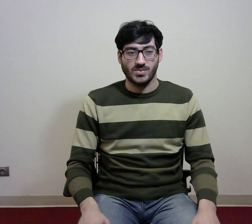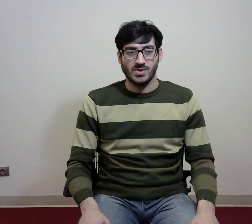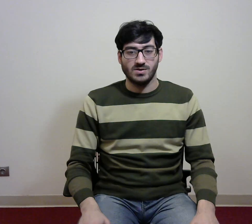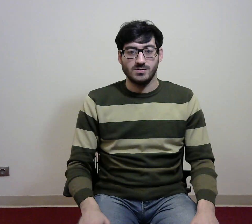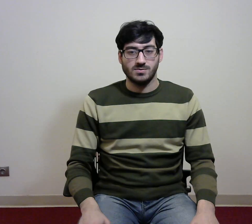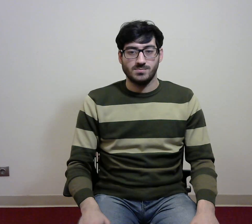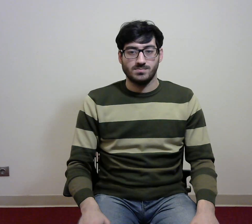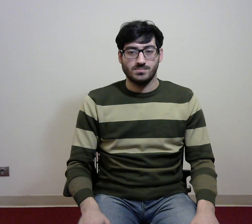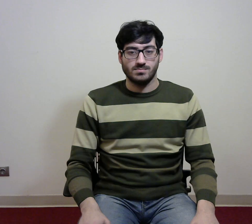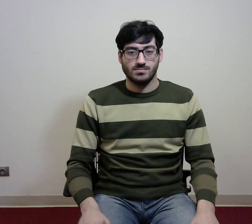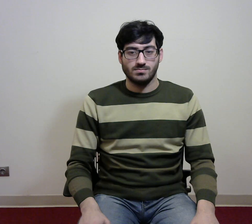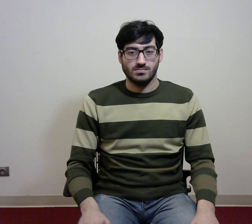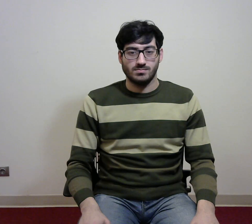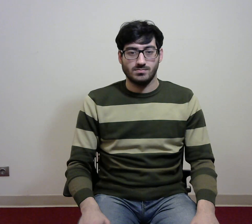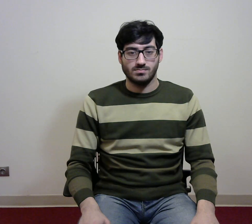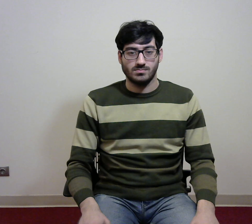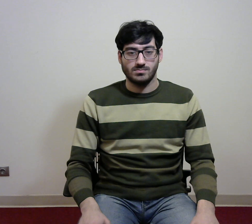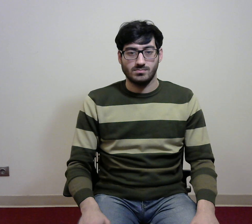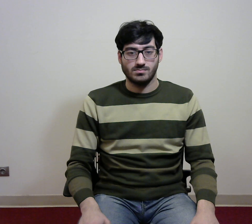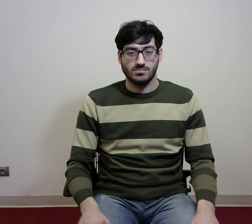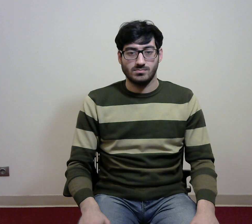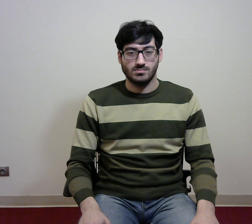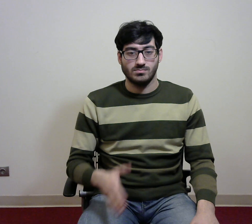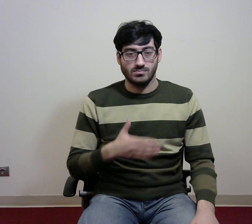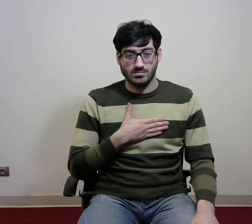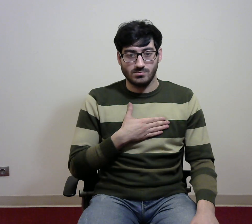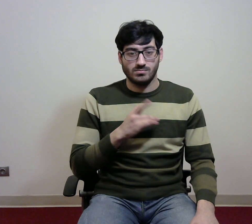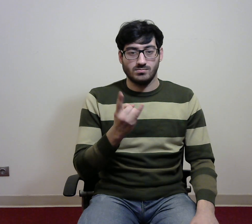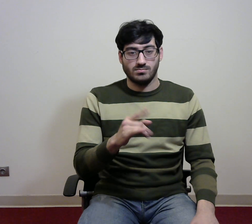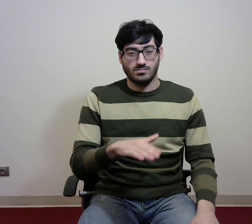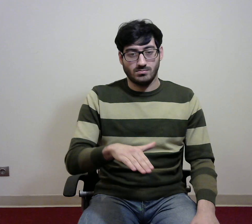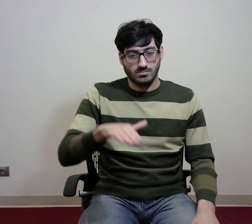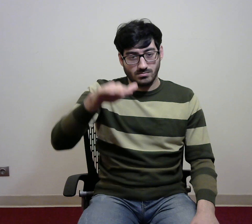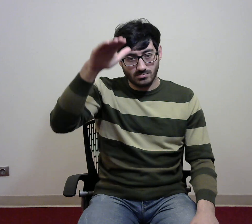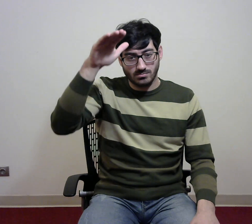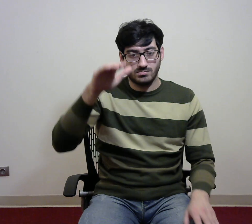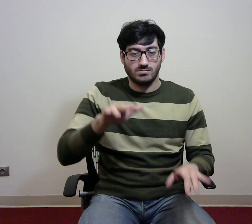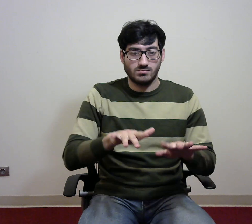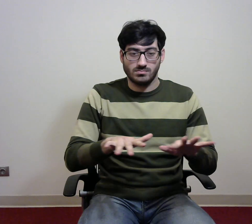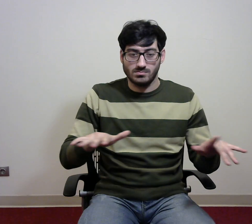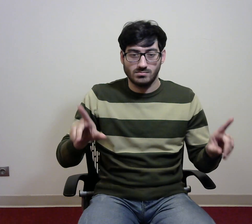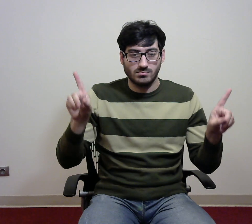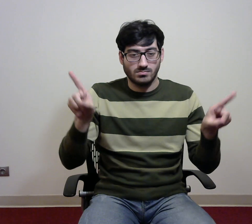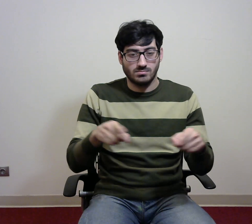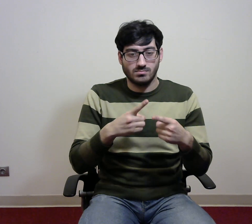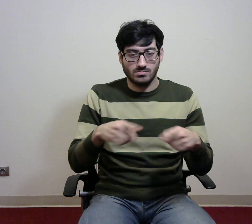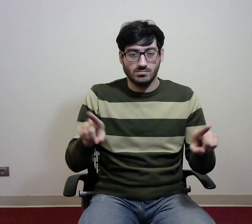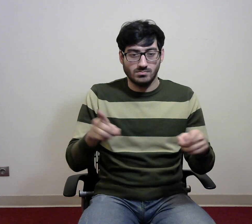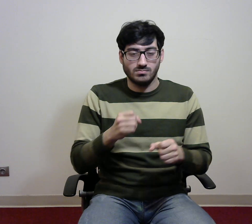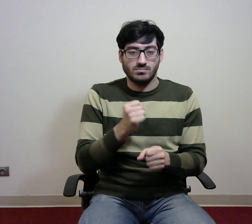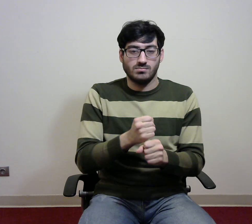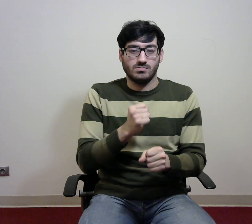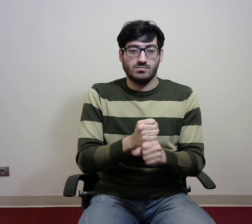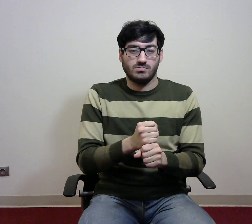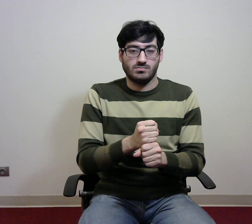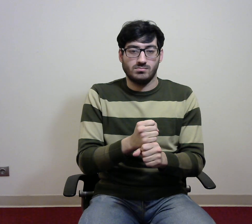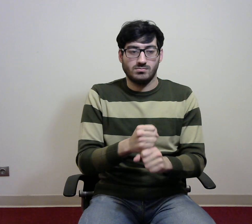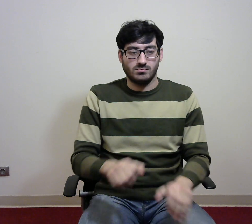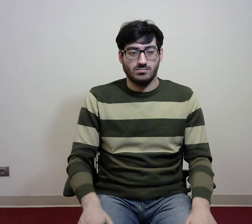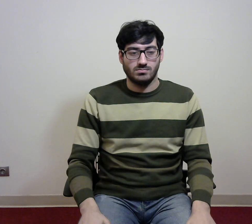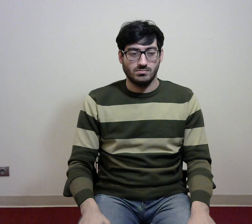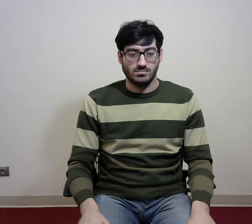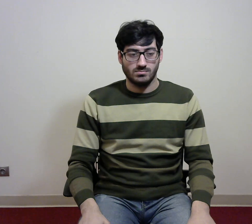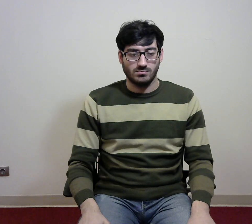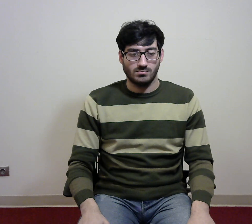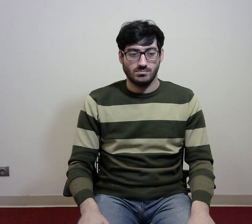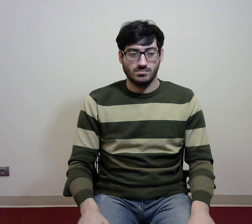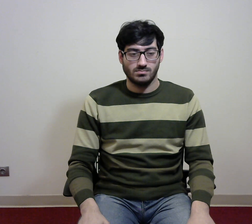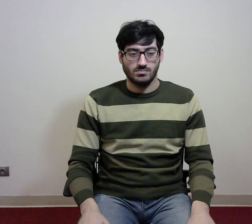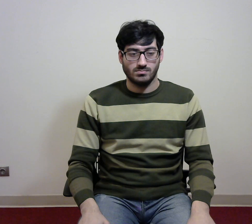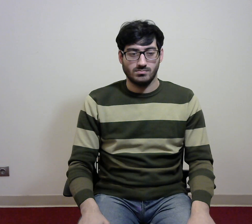Mən uşaq vaxtından pianoda ifa edirəm